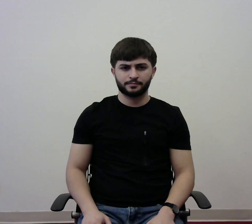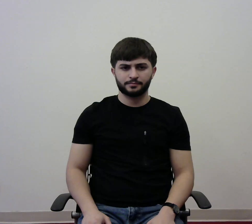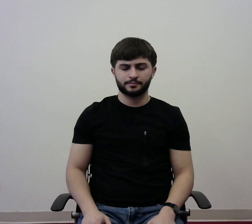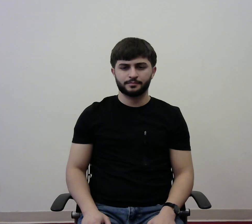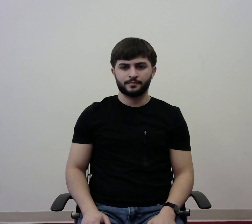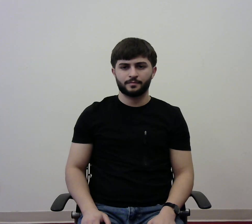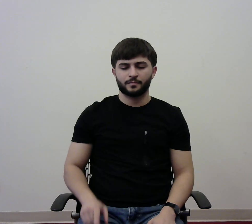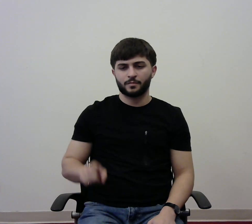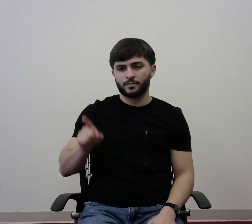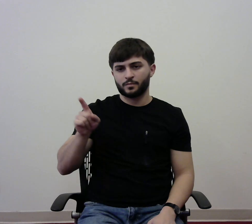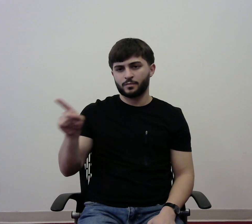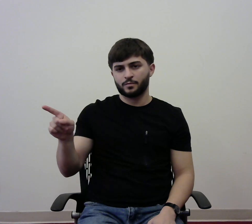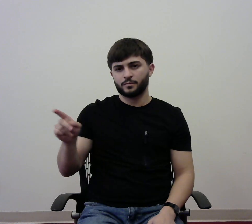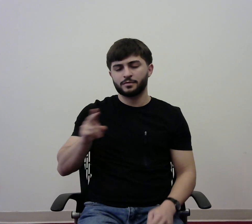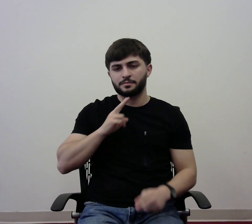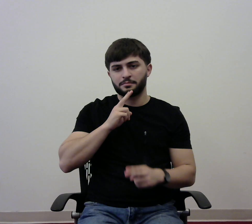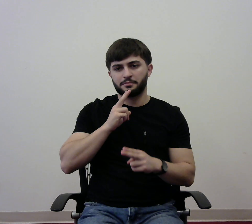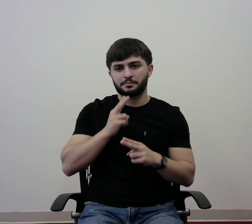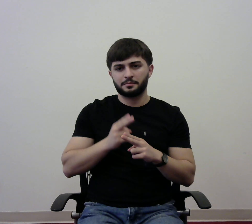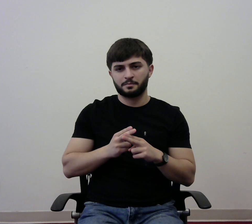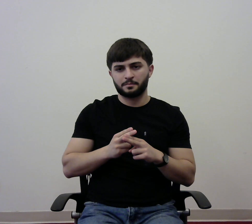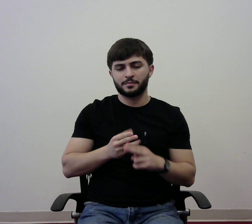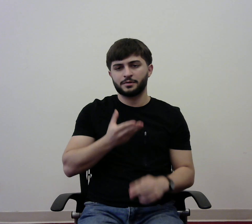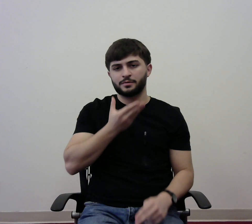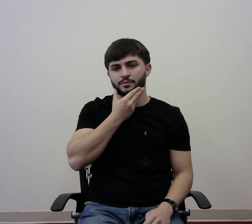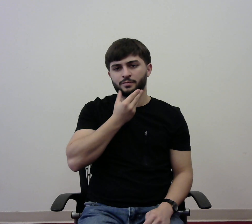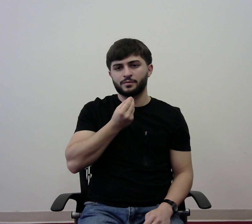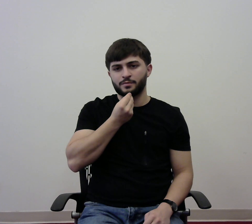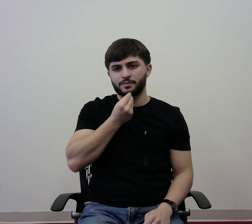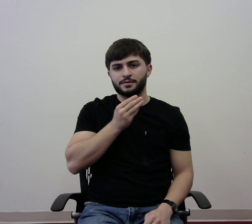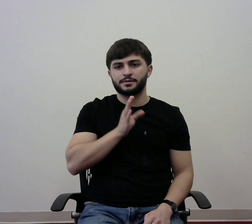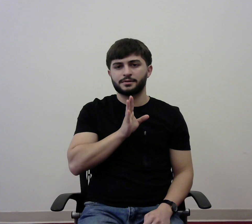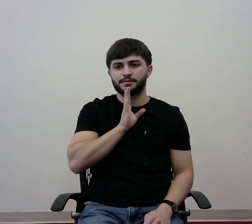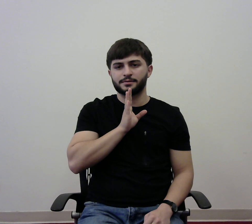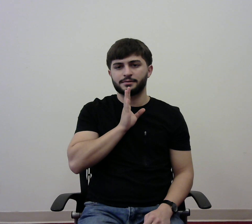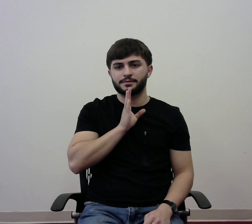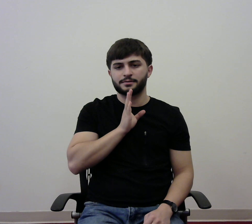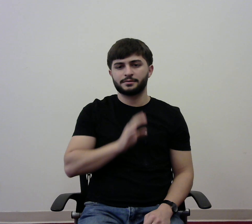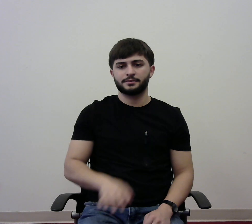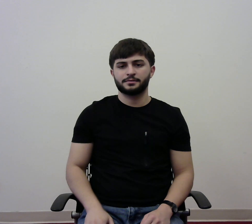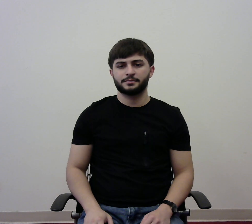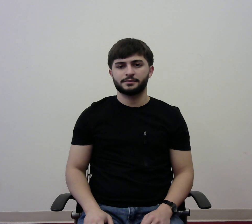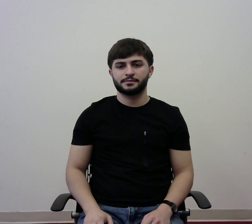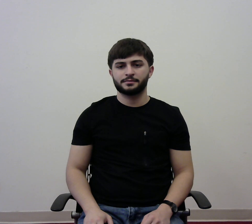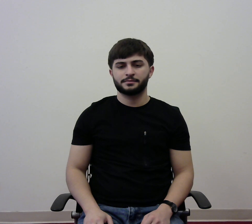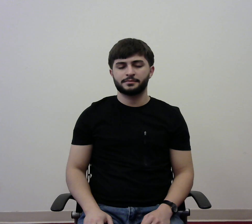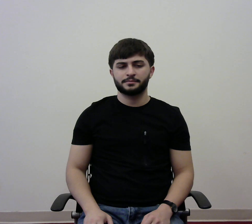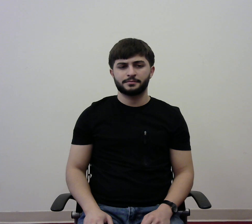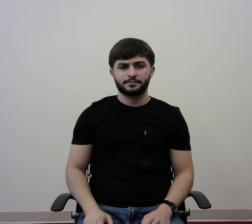Onun bacısı gözəl qızdır